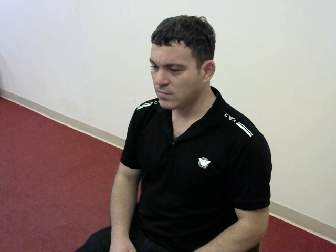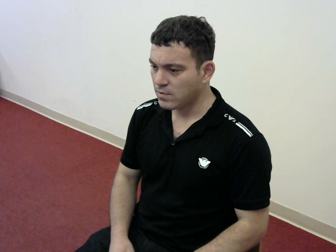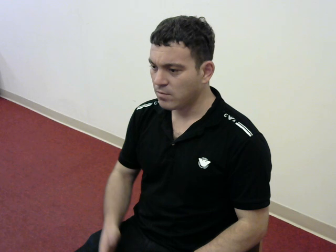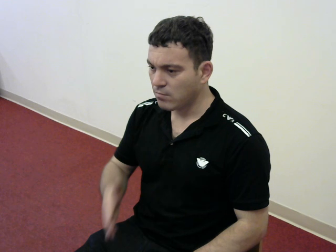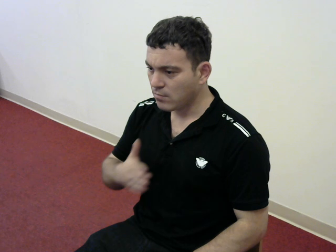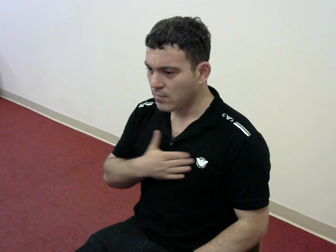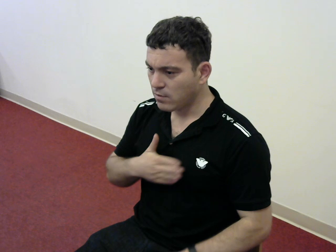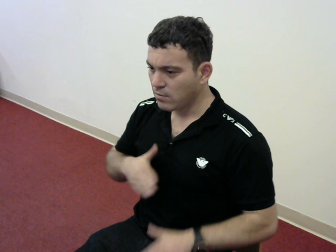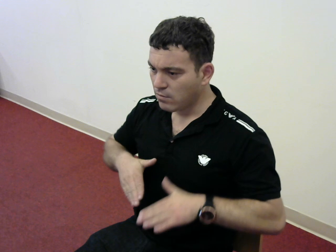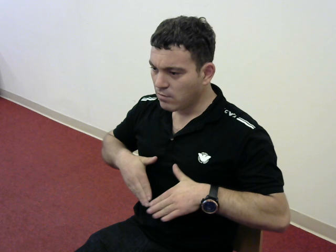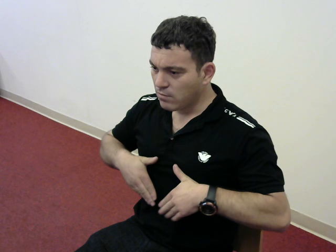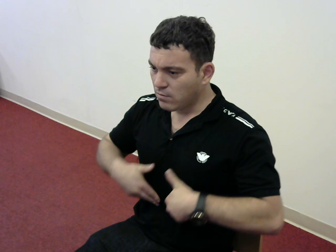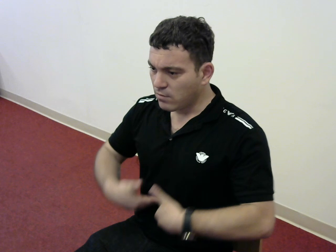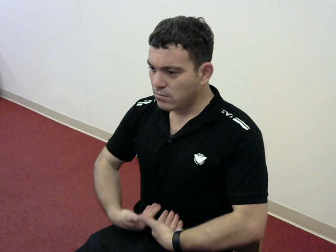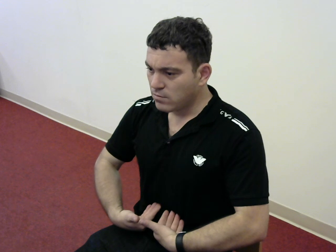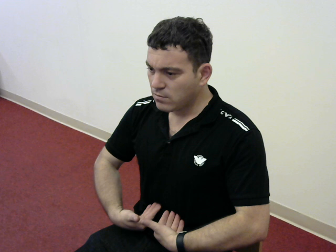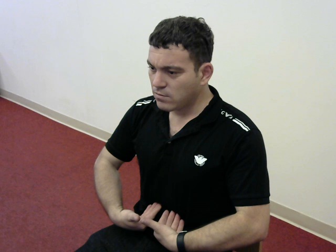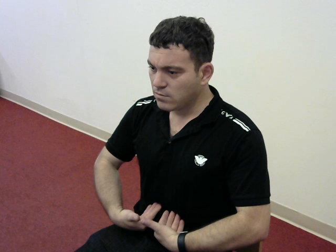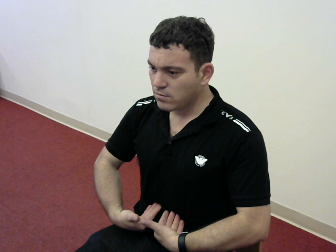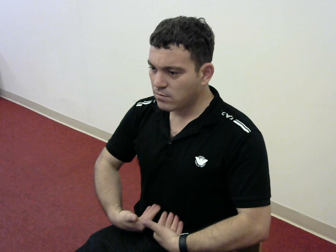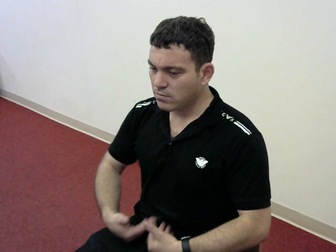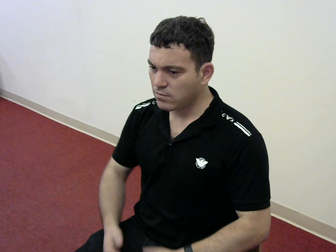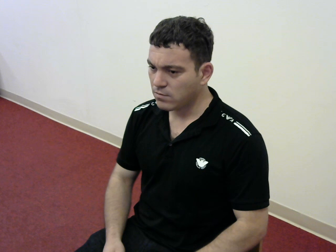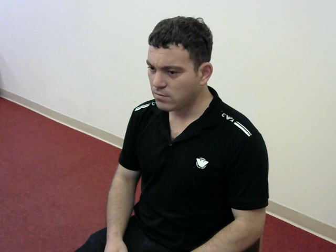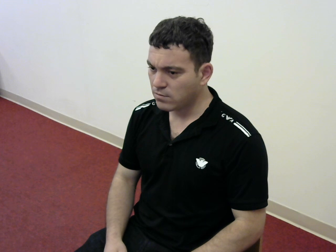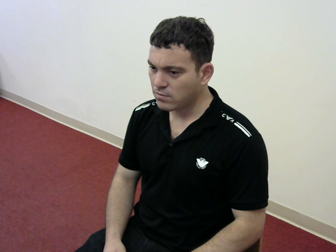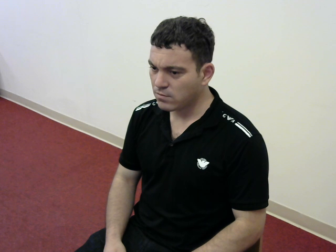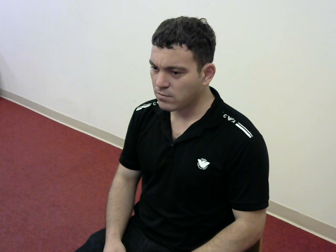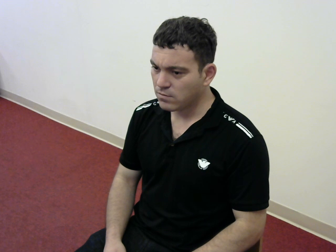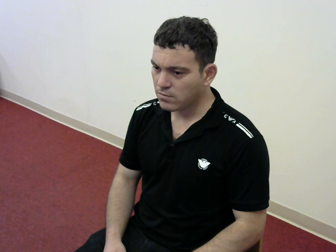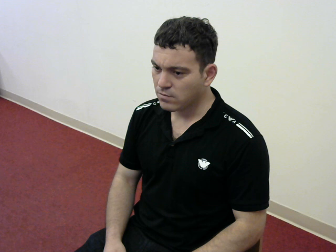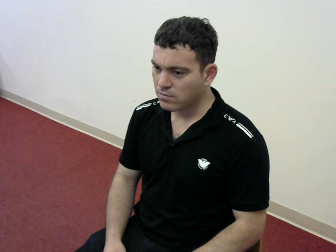Mən acam